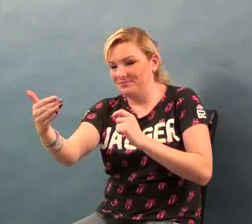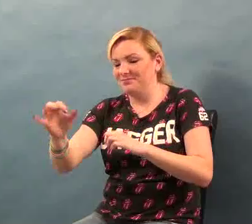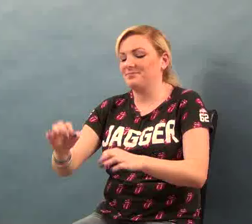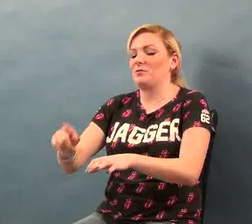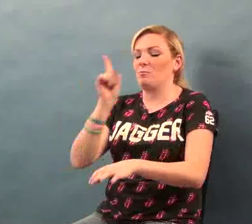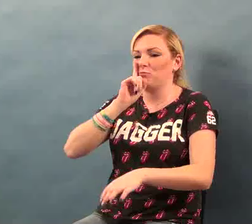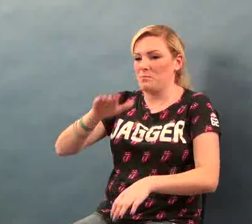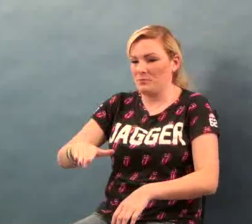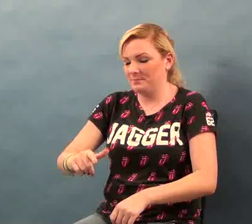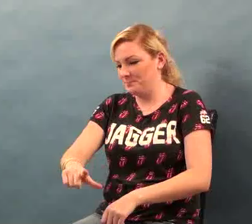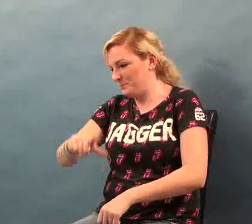Mały chłopiec odchodzi.